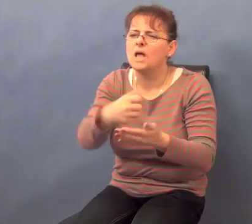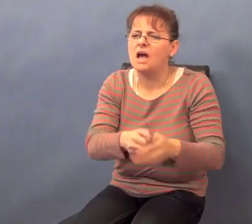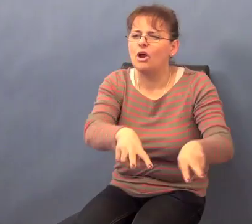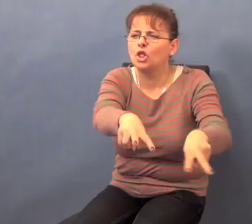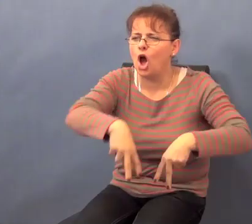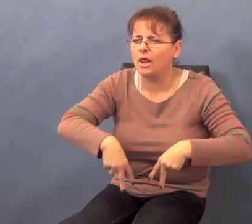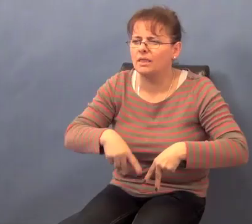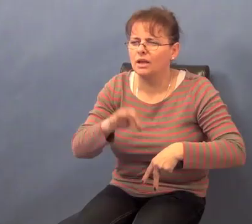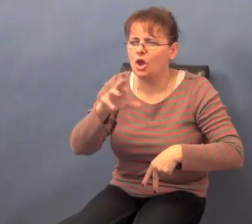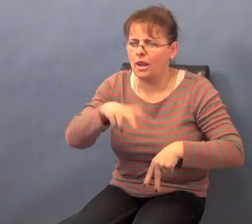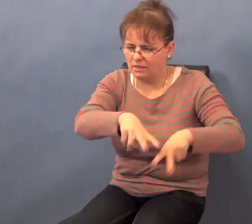Przestawia tory.